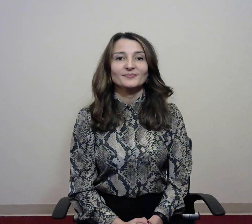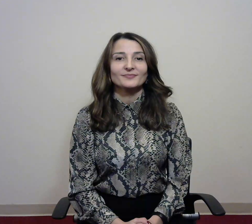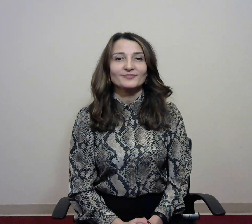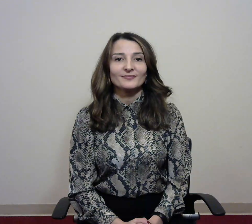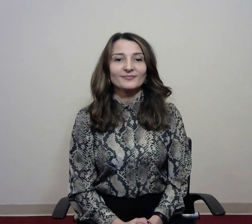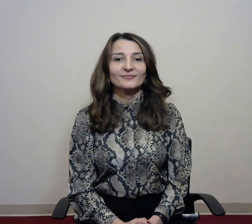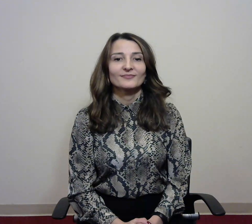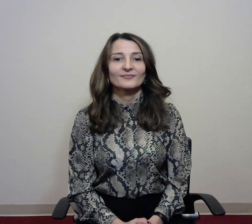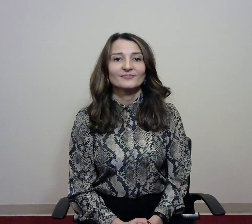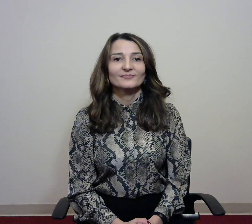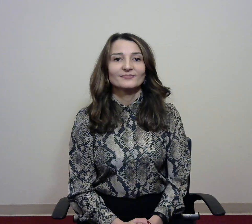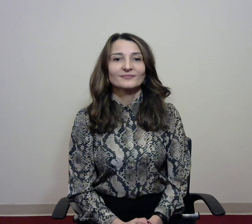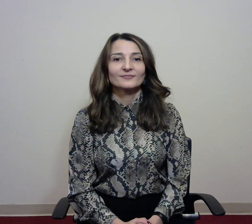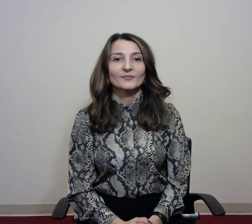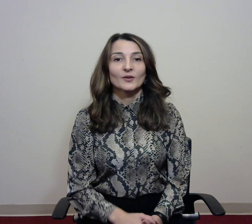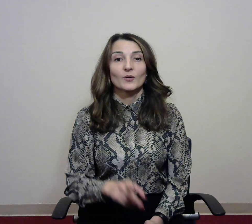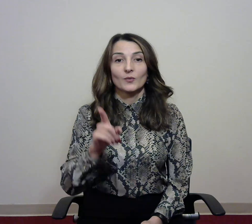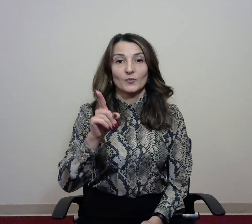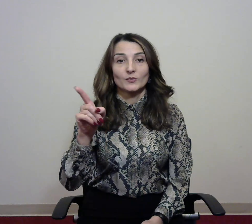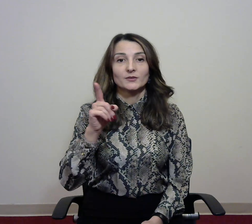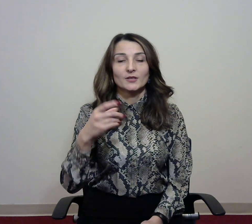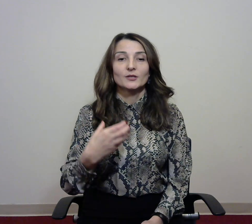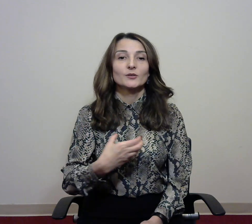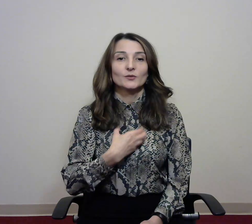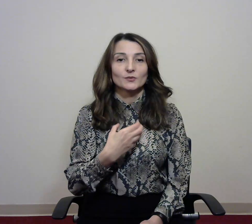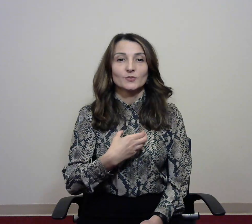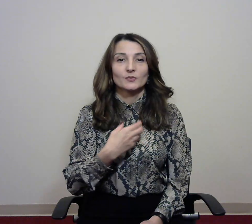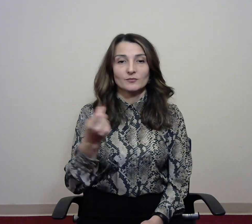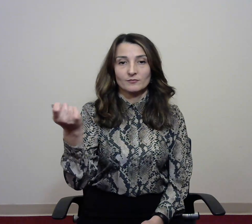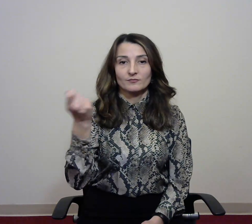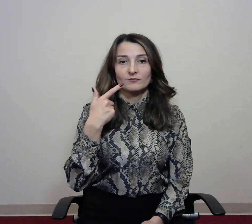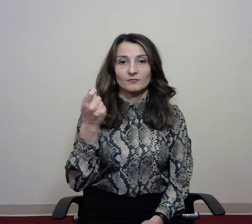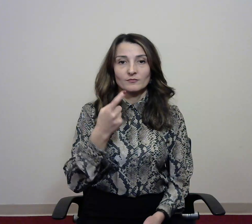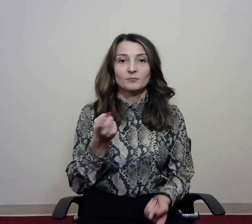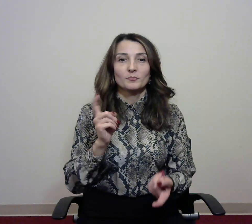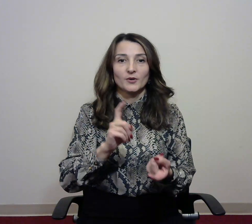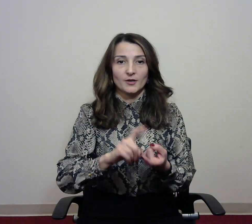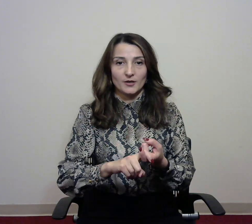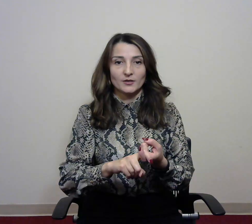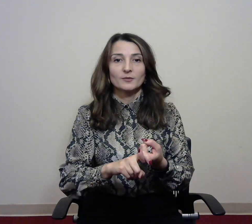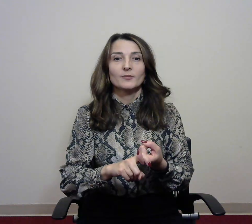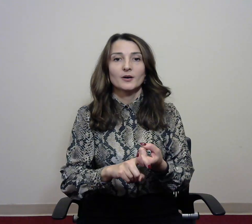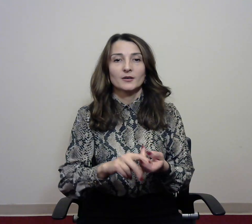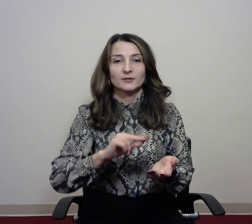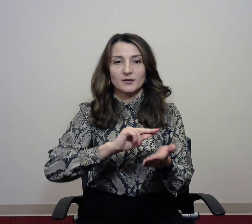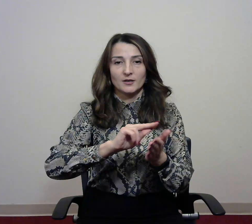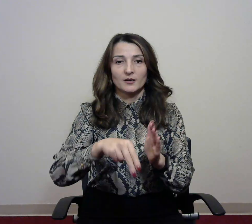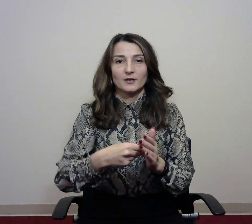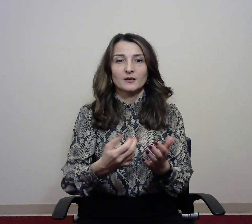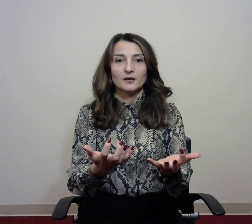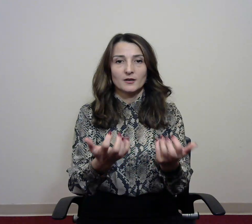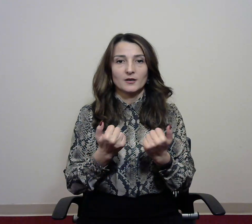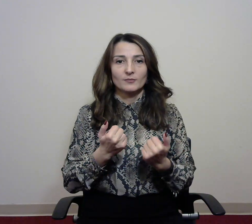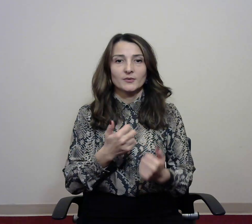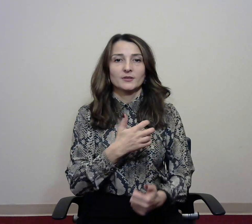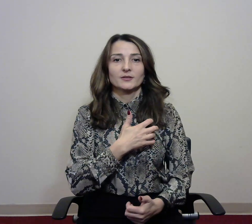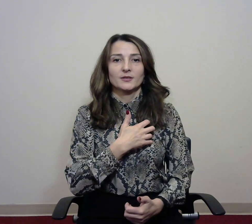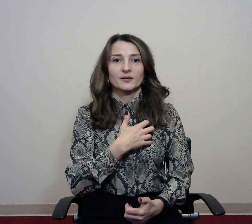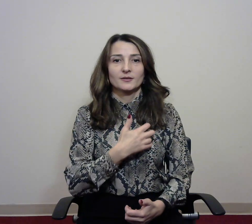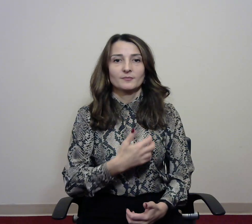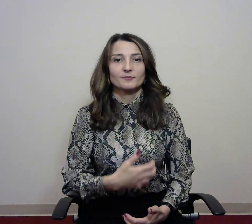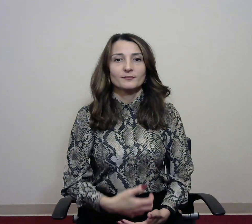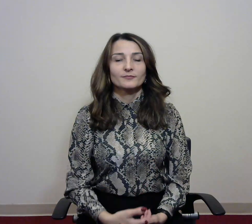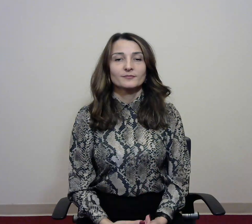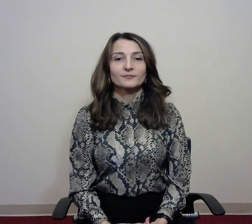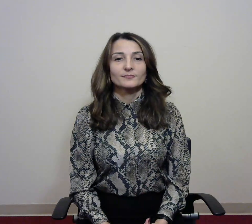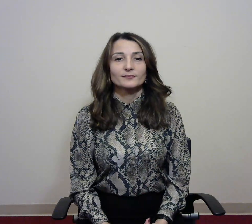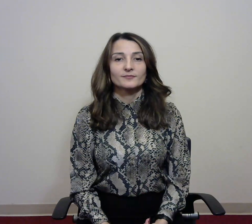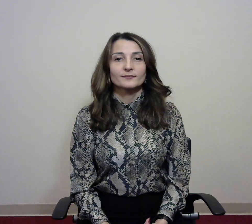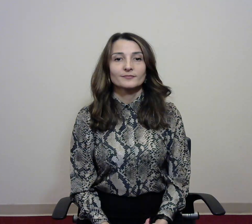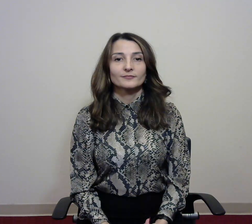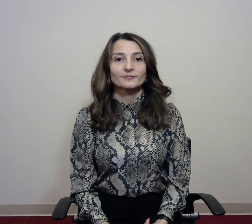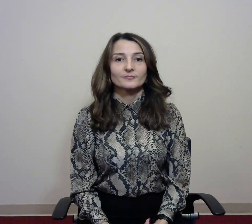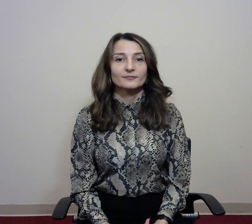O sosial müavinət ilə bağlı arayış almaq istəyir